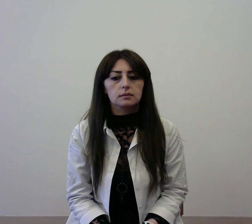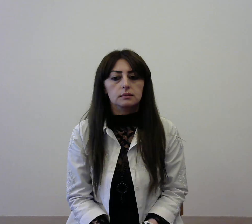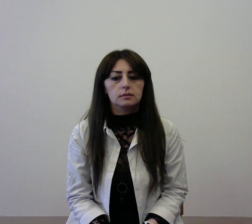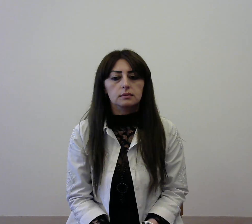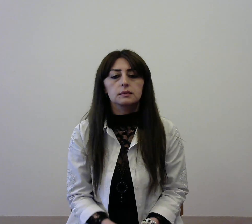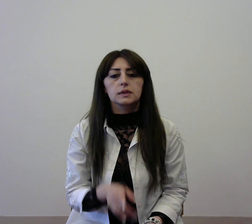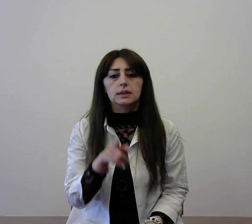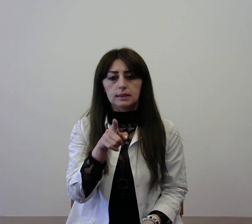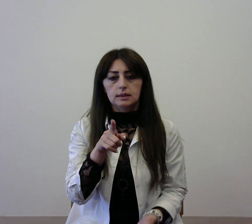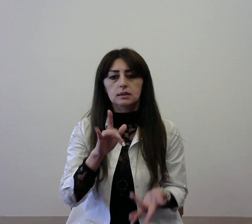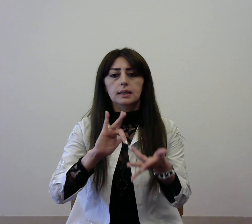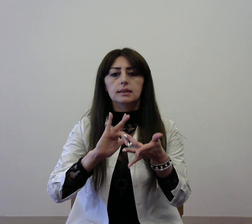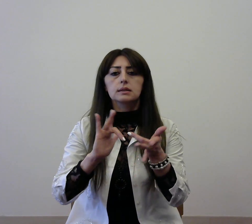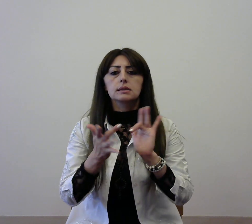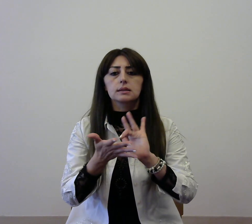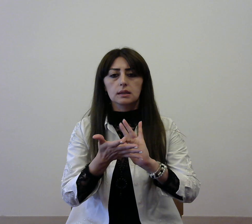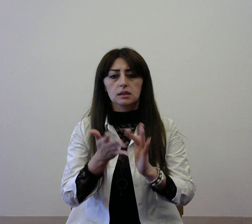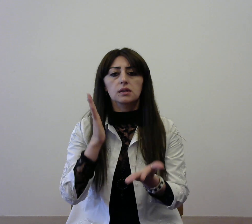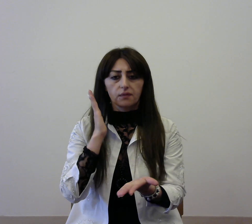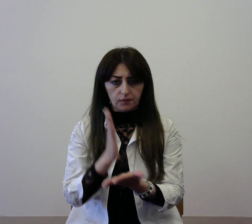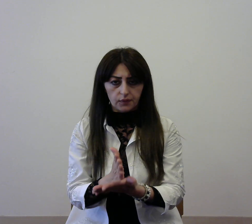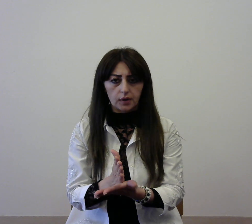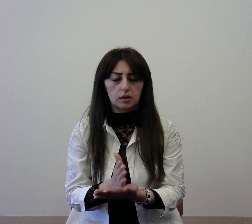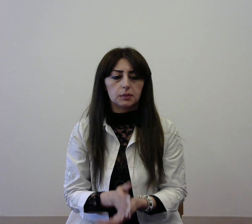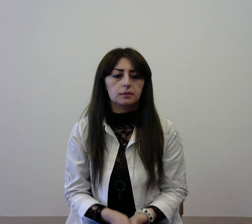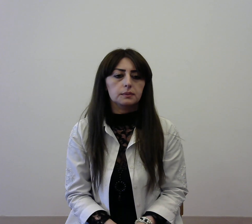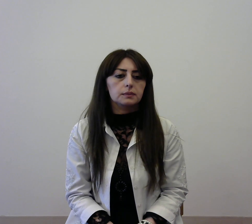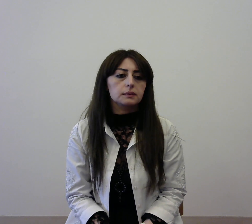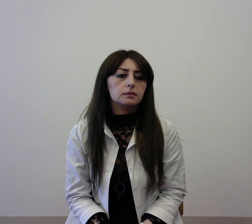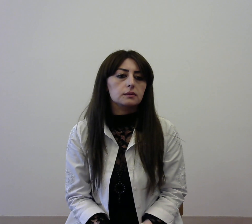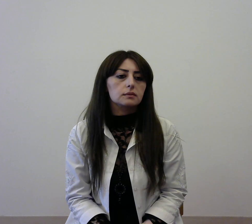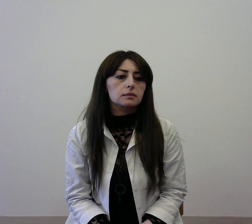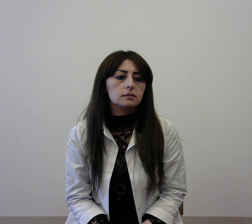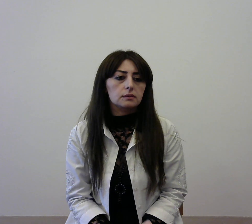Sizdə internet varmı?